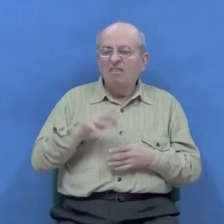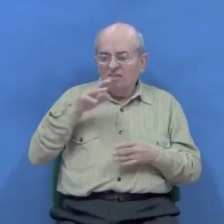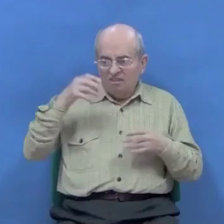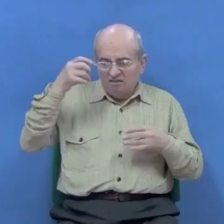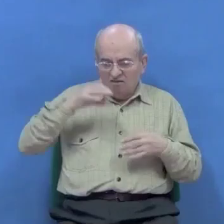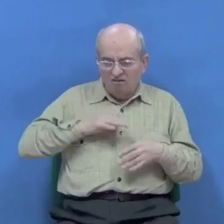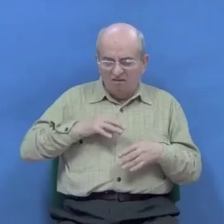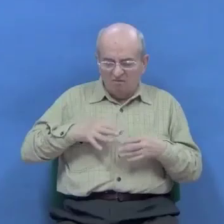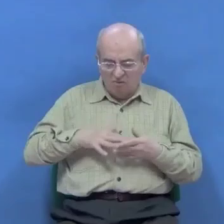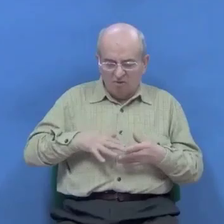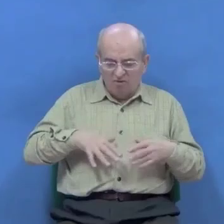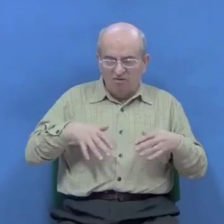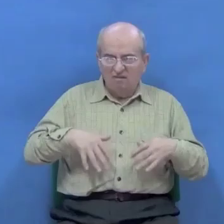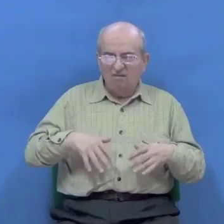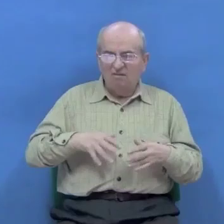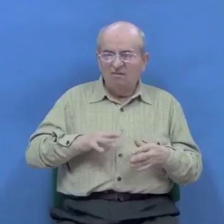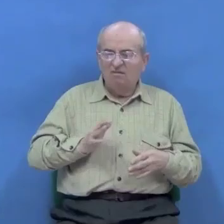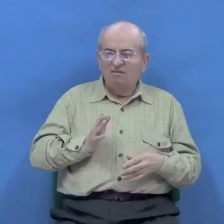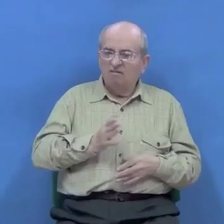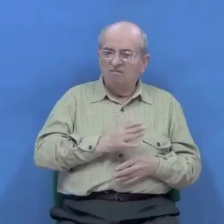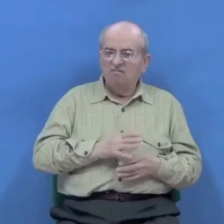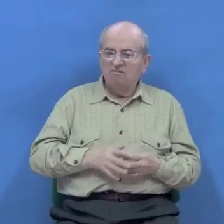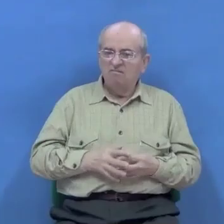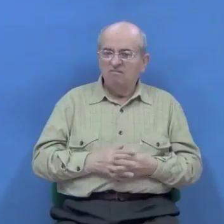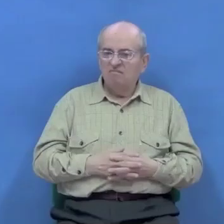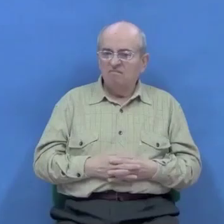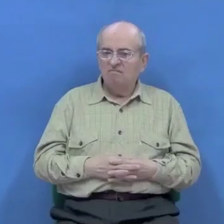Żeby prysznic nie był brudny z włosów.